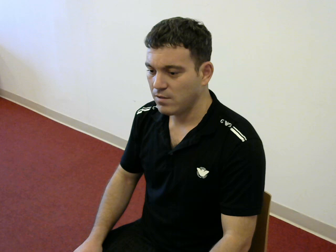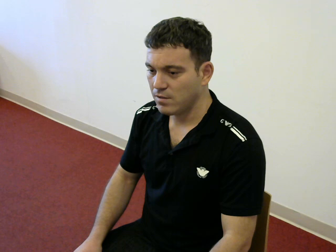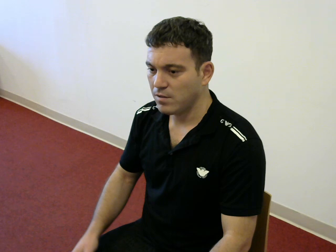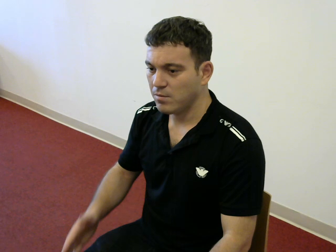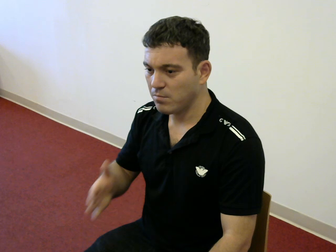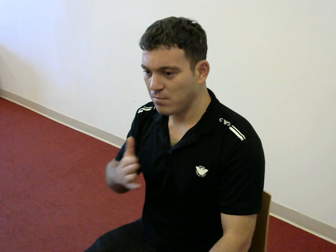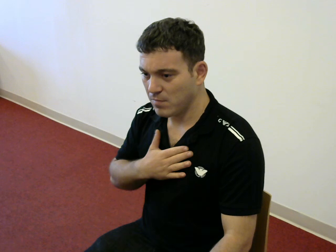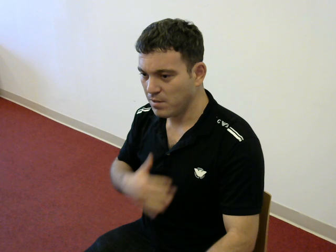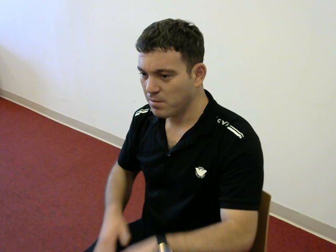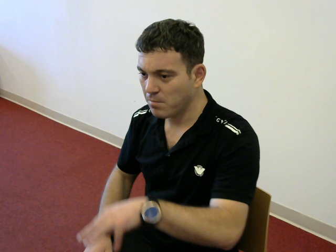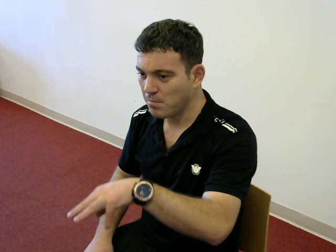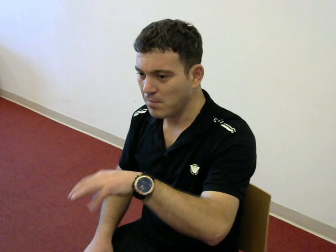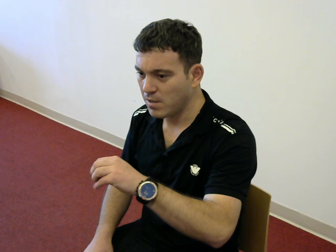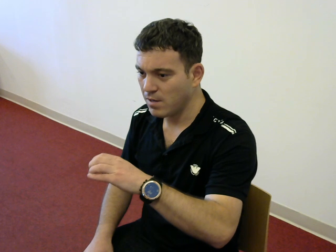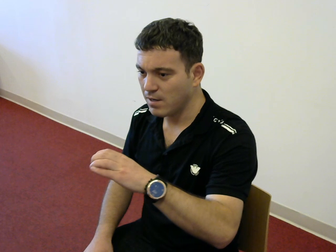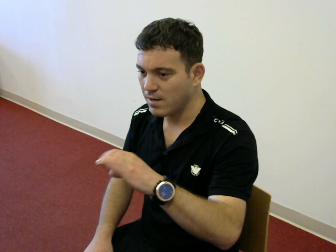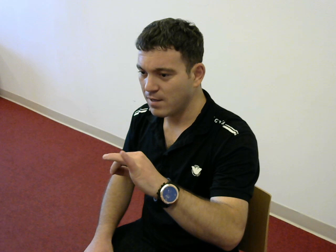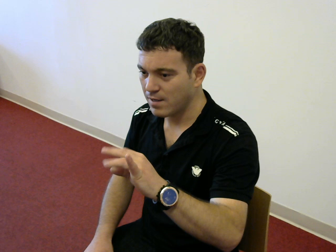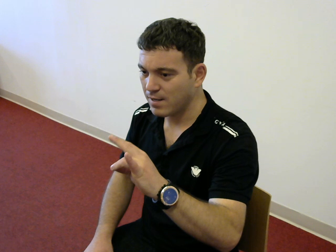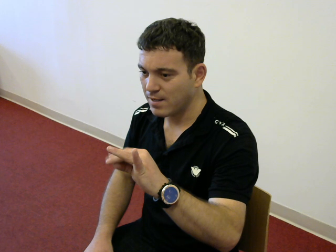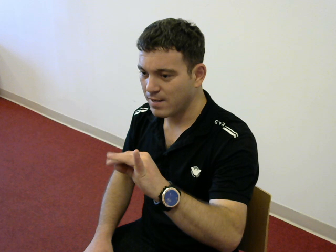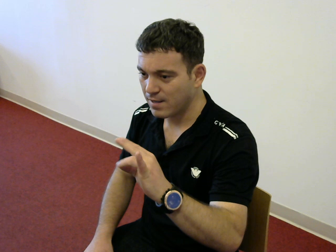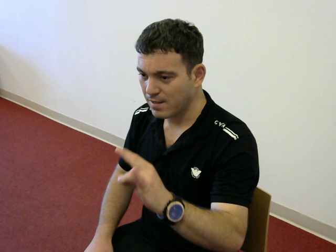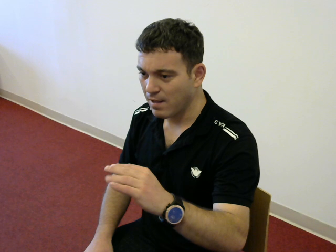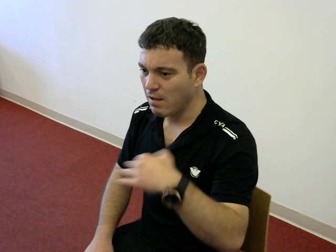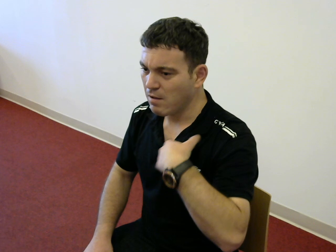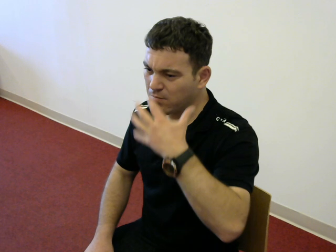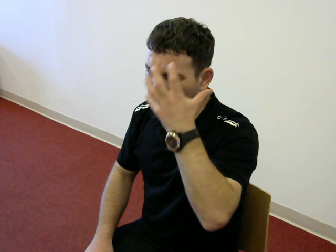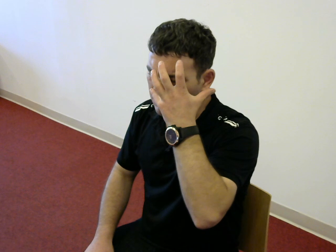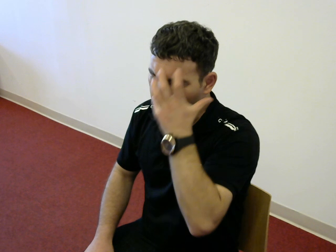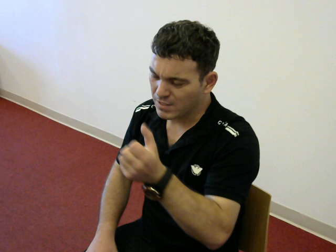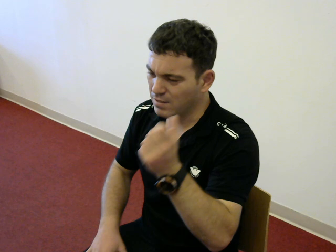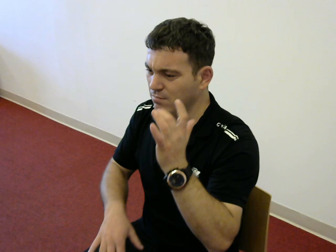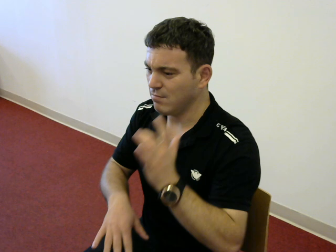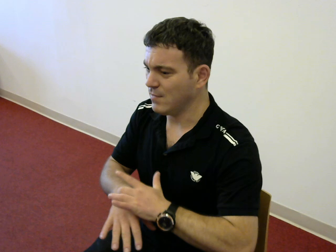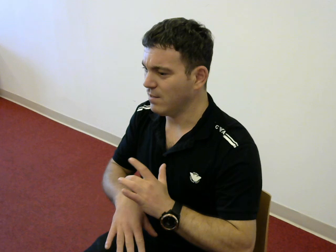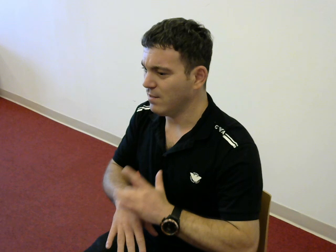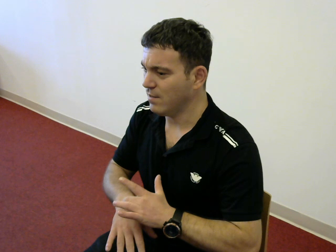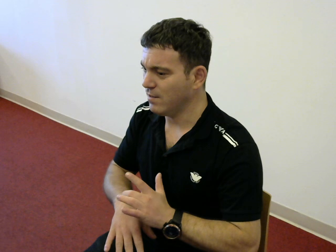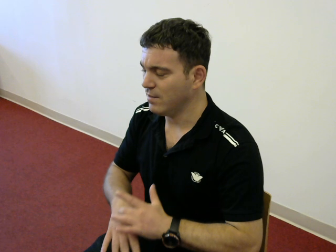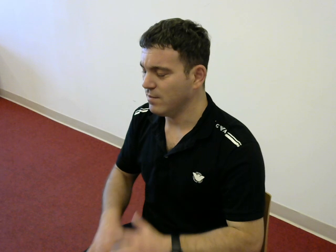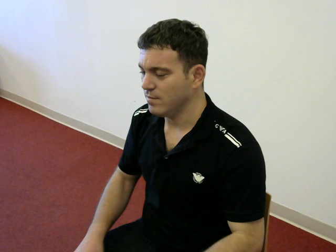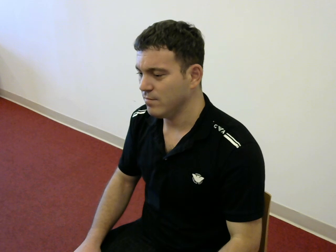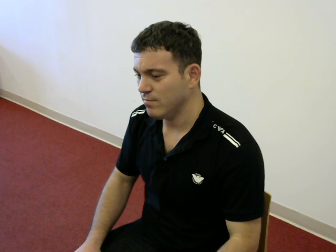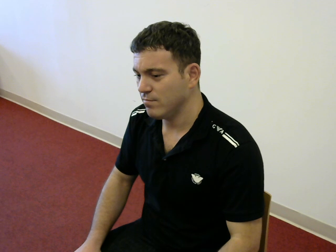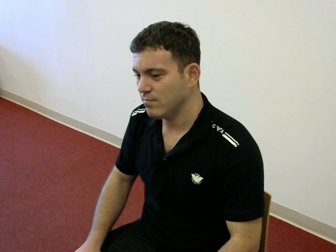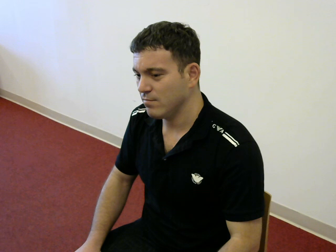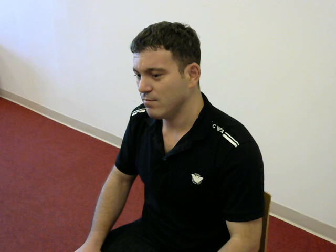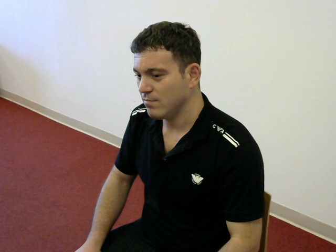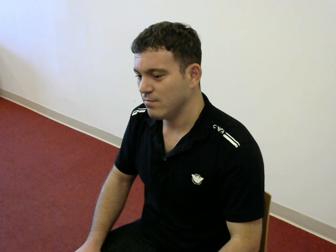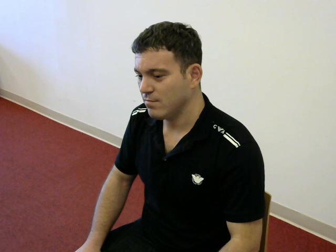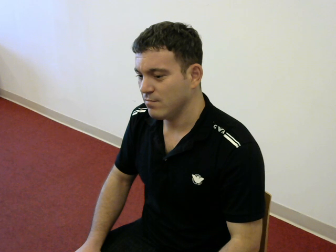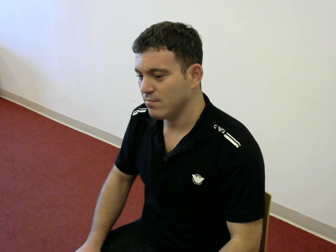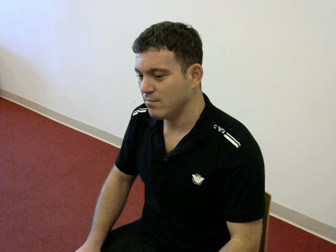Mən Messinin fanatıyam